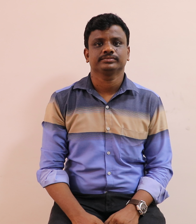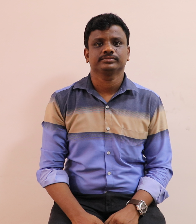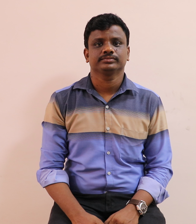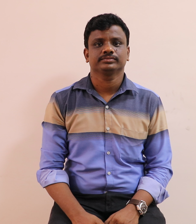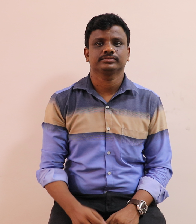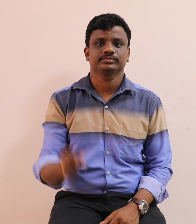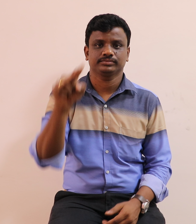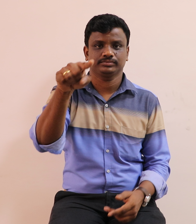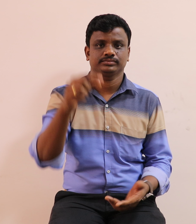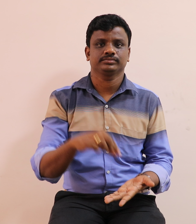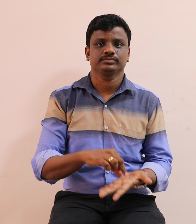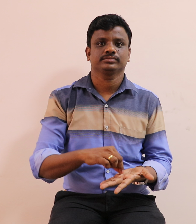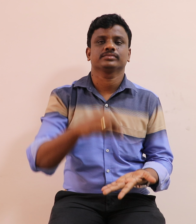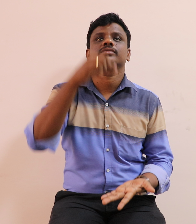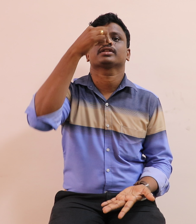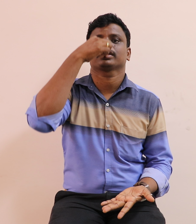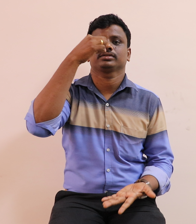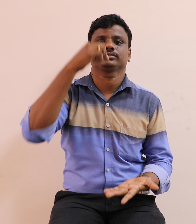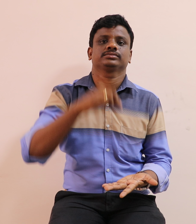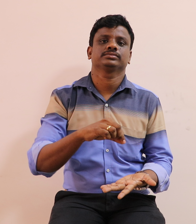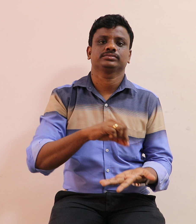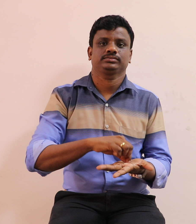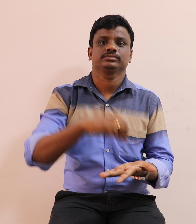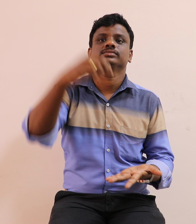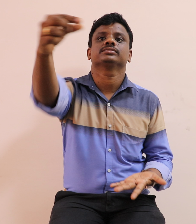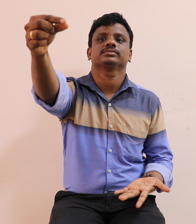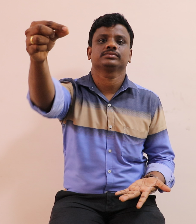you need a medicine, take this one